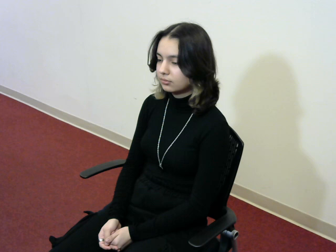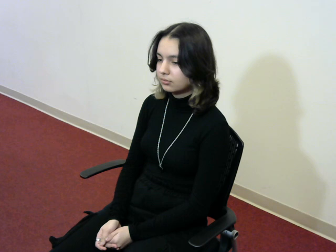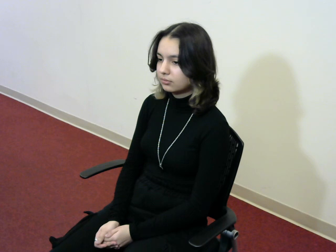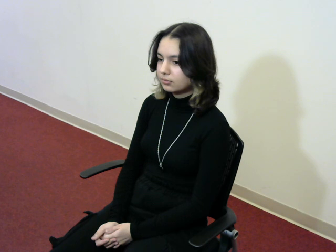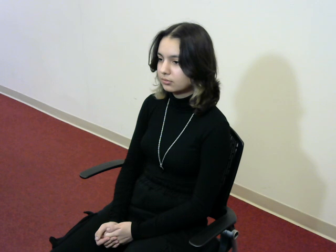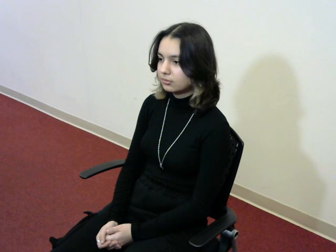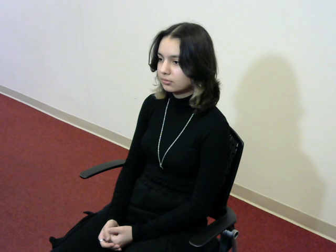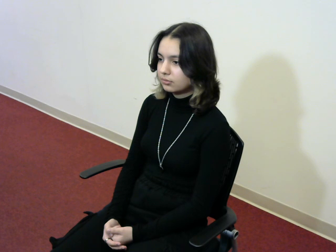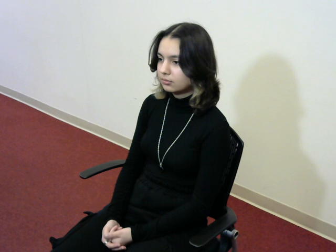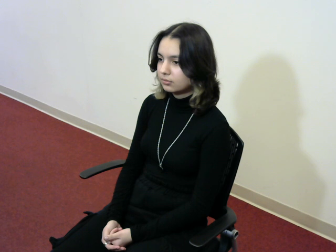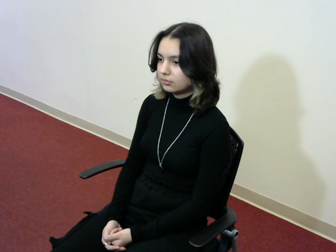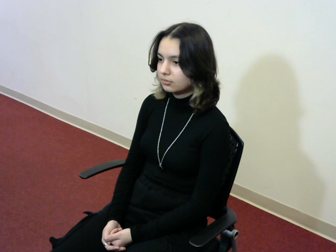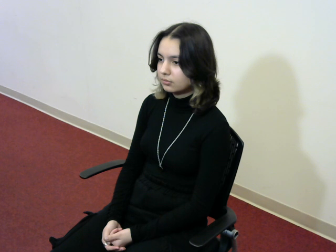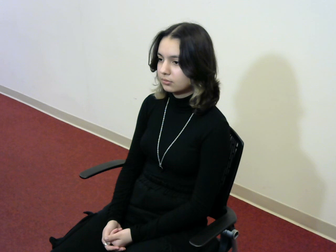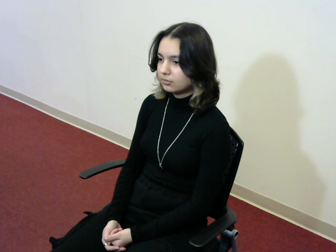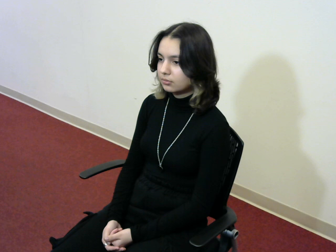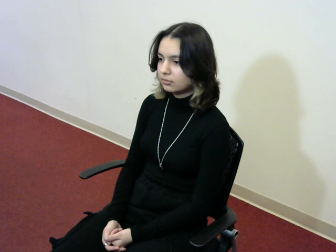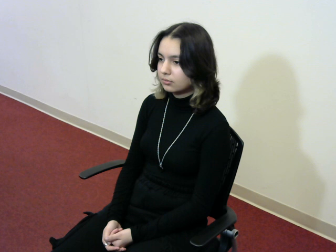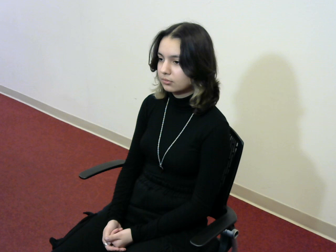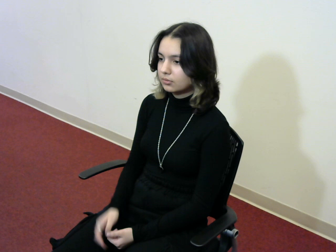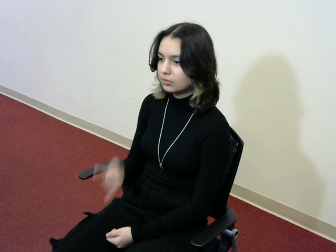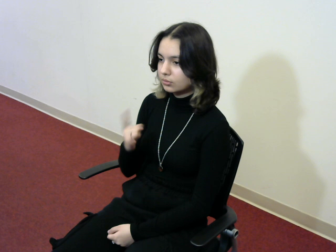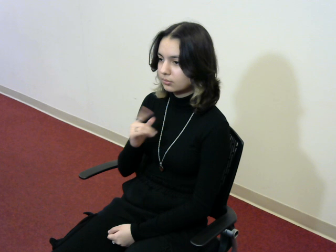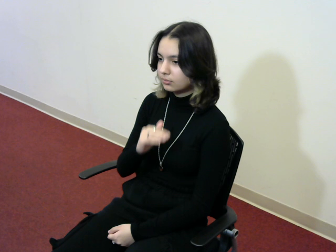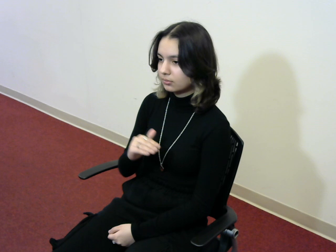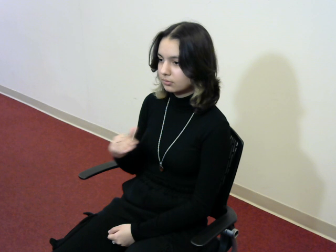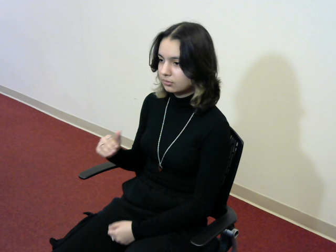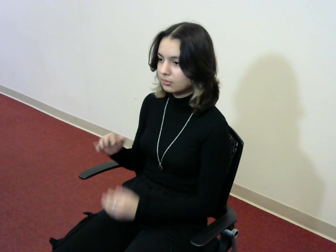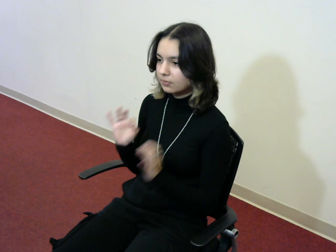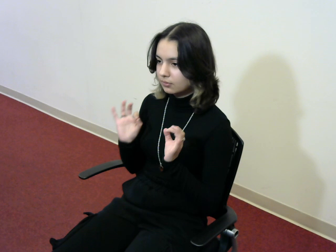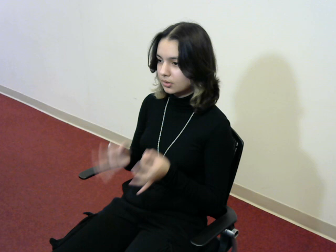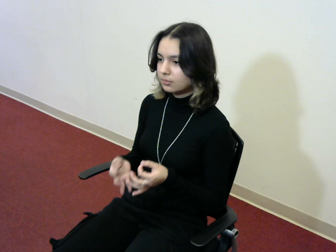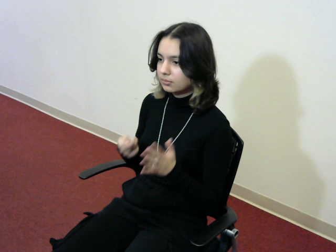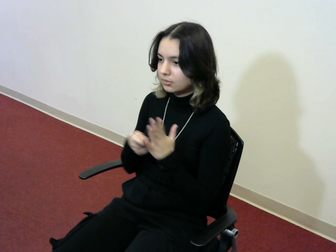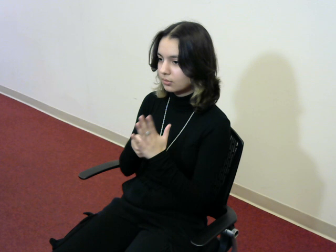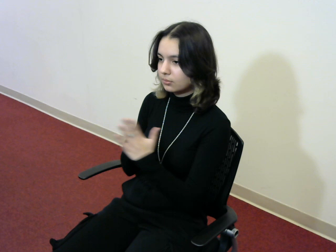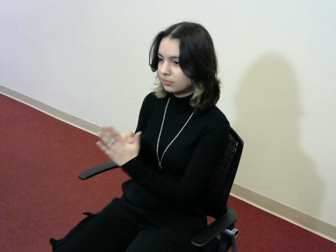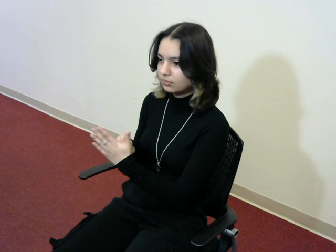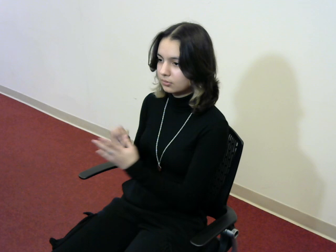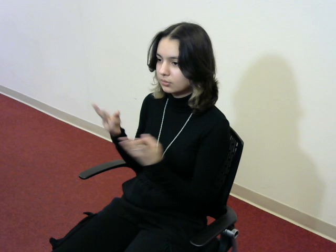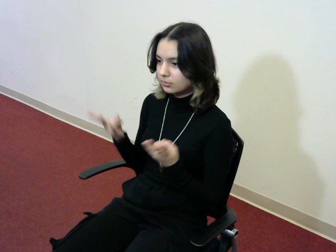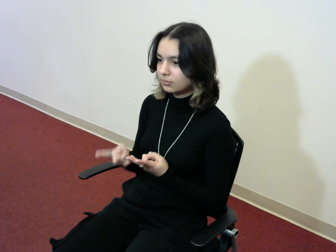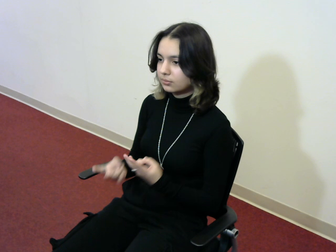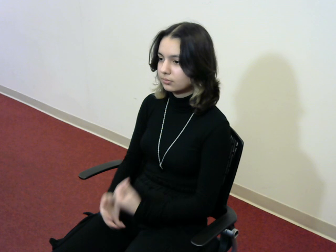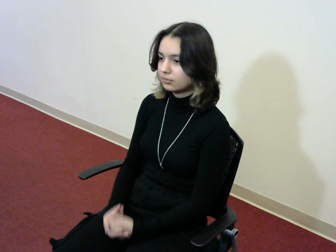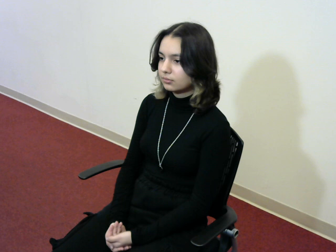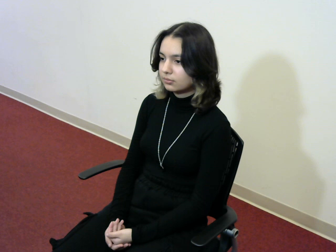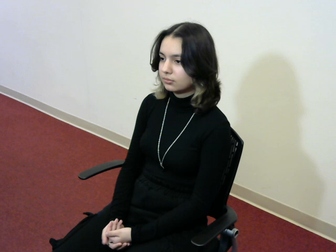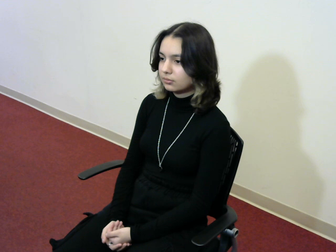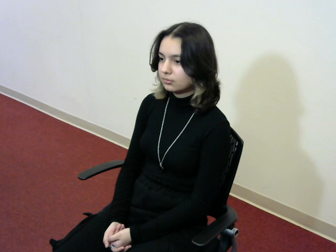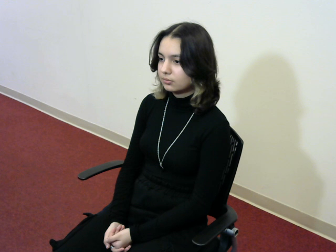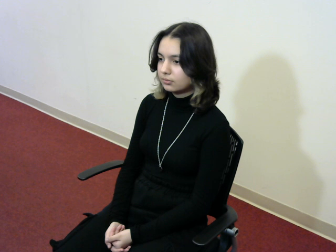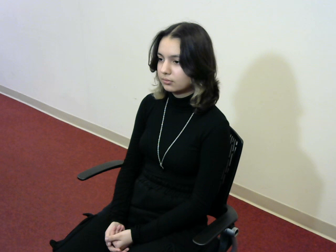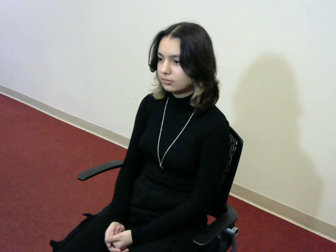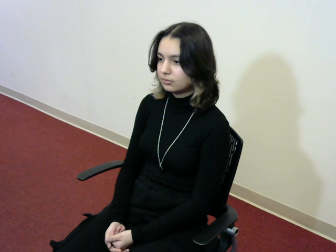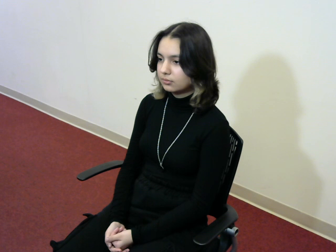Uşaqları düzgün qidalandırmaq lazımdır